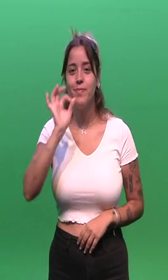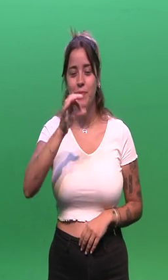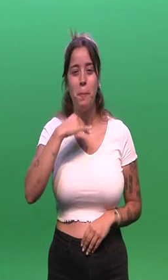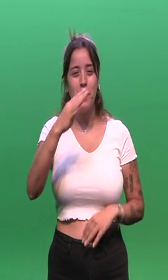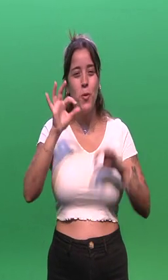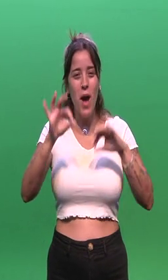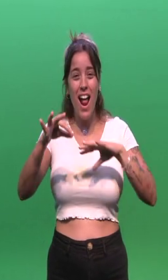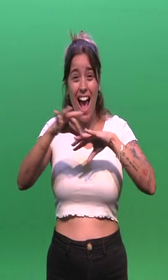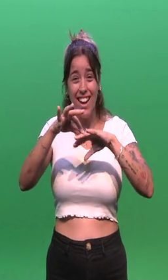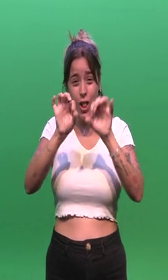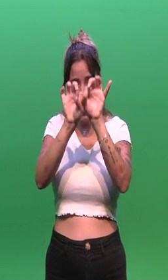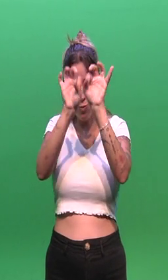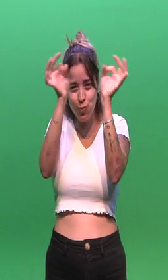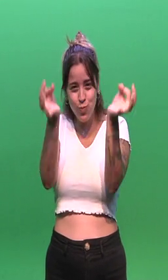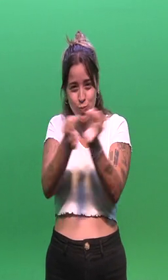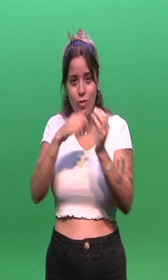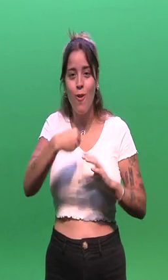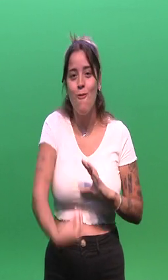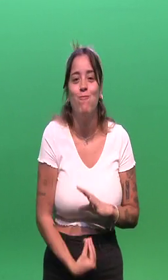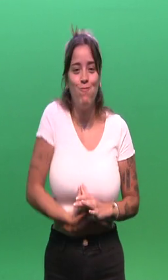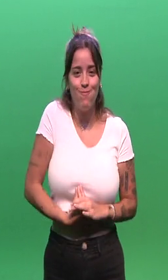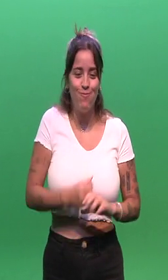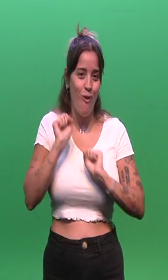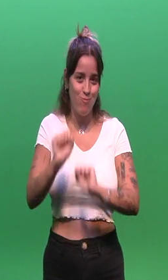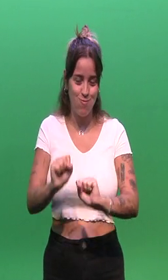Sí, faig servir un anell vaginal per protegir-me.